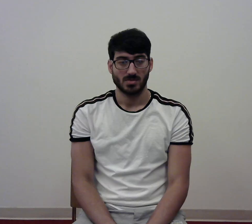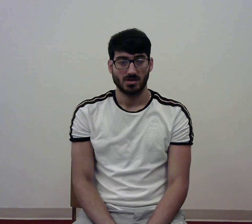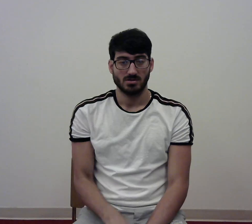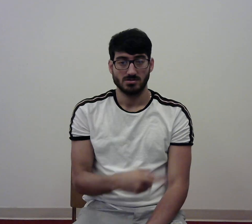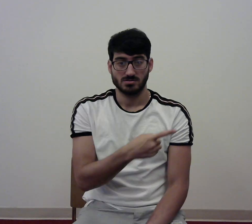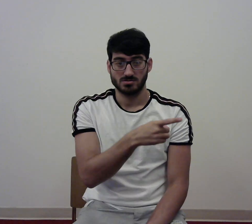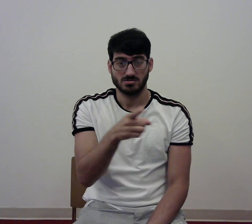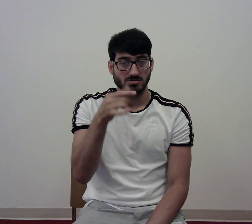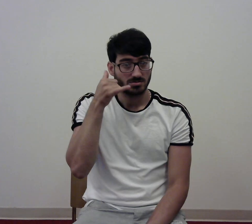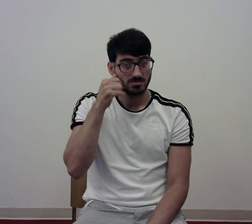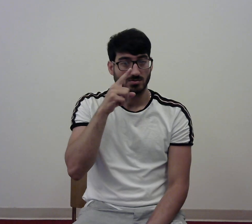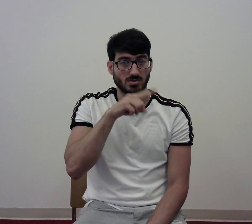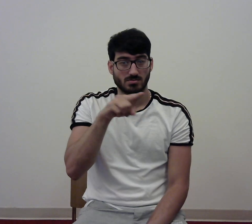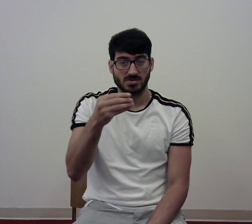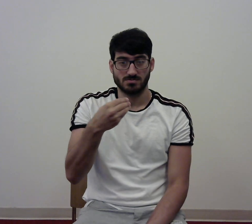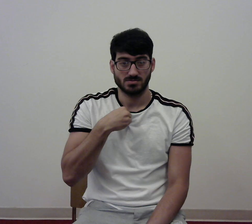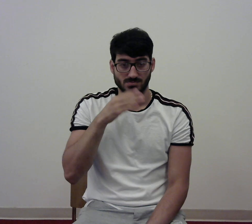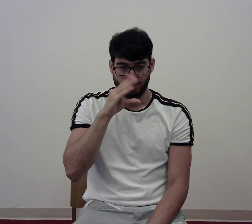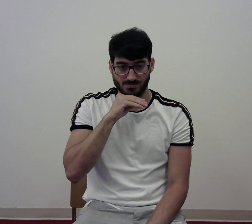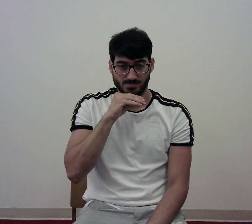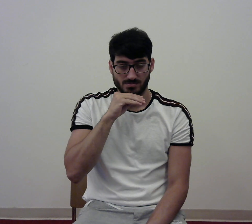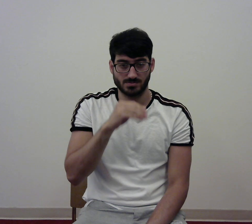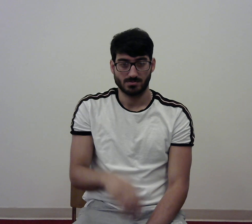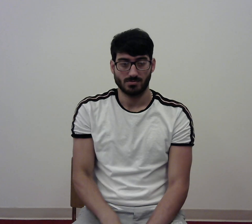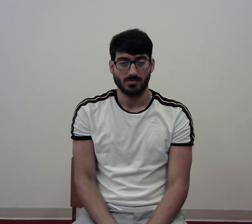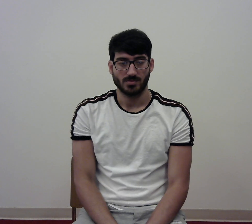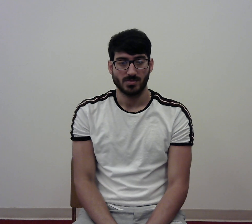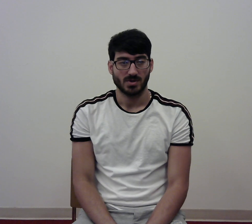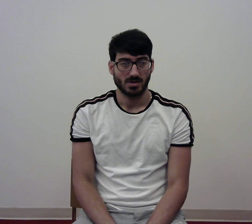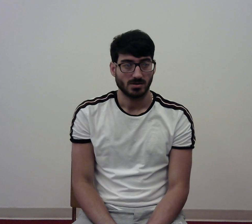Siz telefon nömrənizi verə bilərsinizmi?